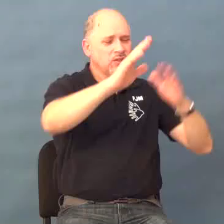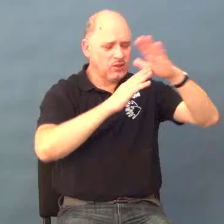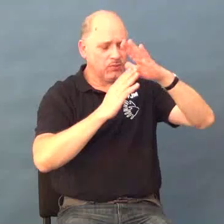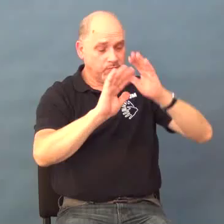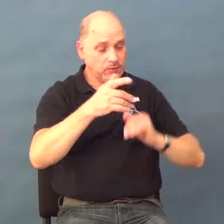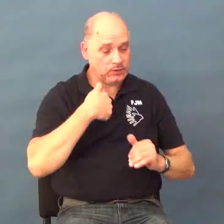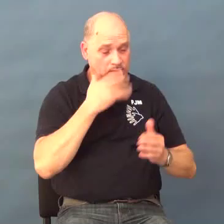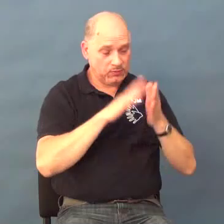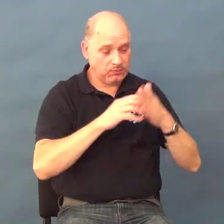Ja na przykład, ja wybiorę...